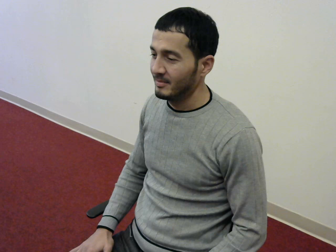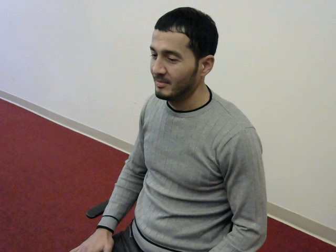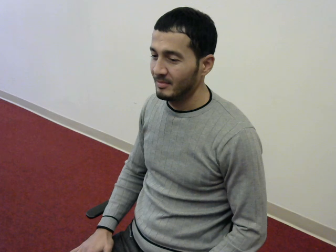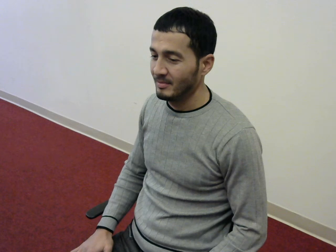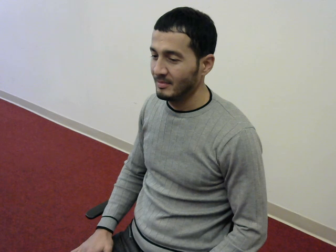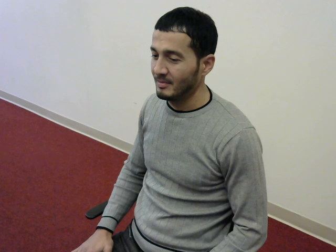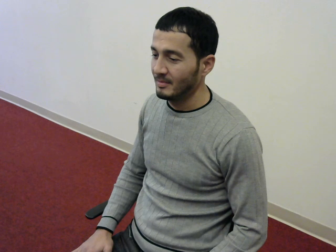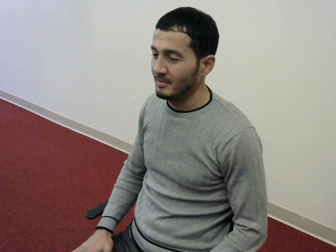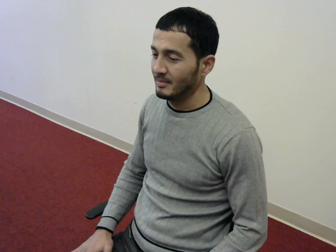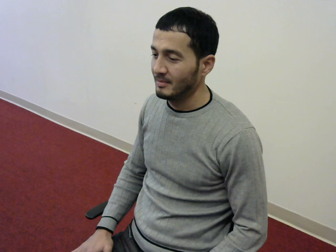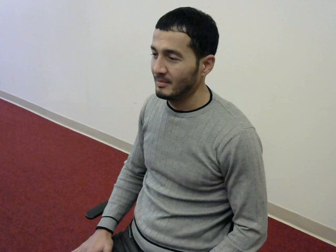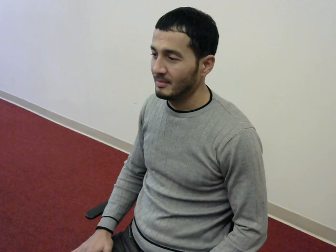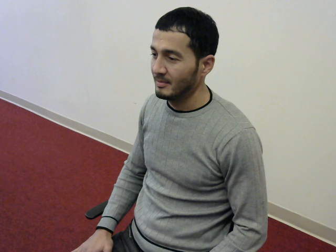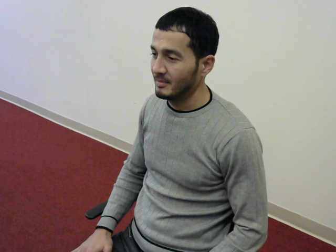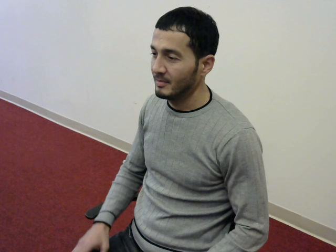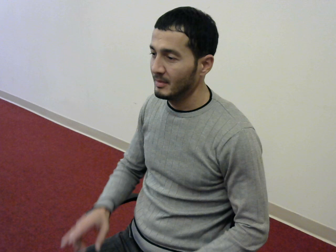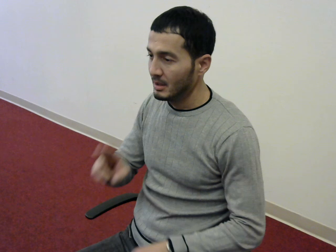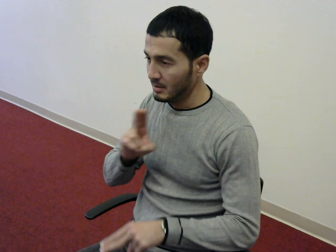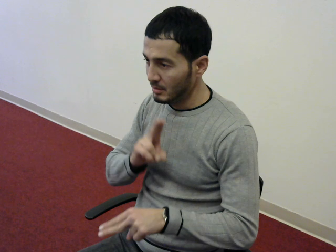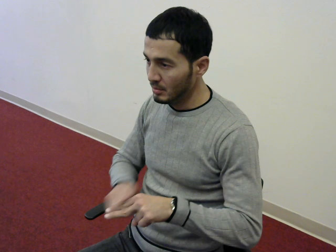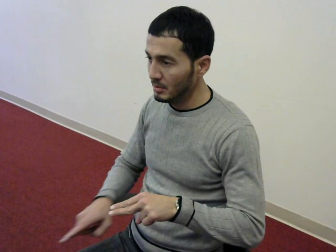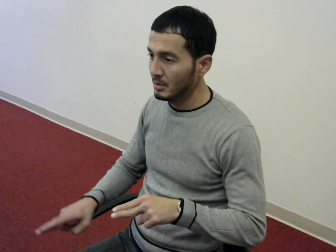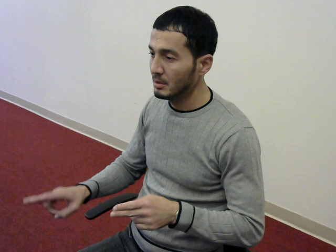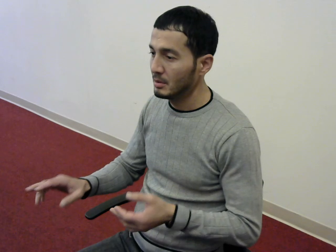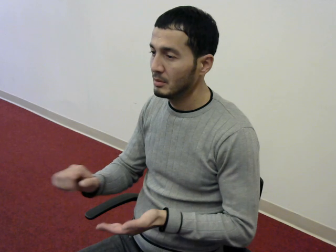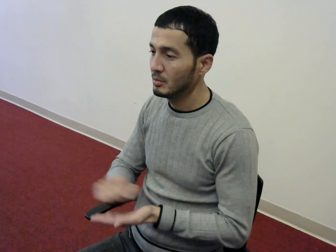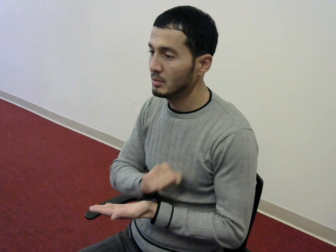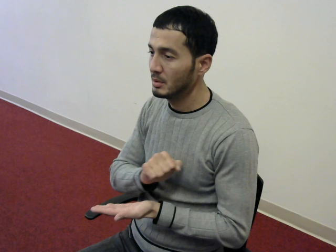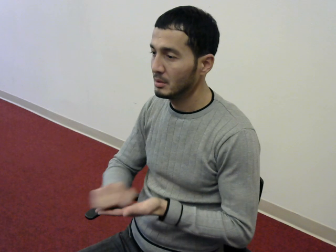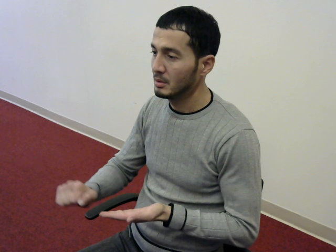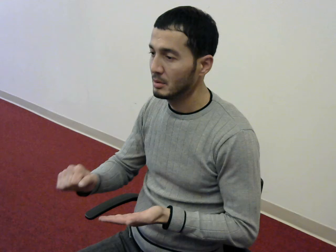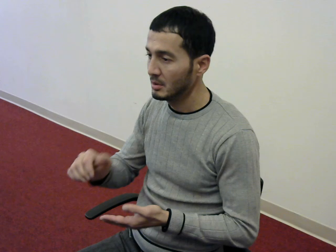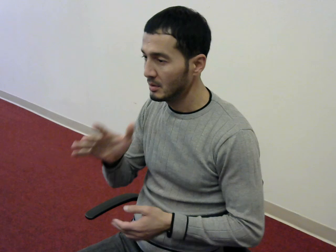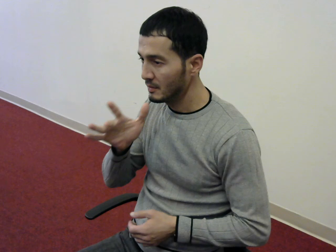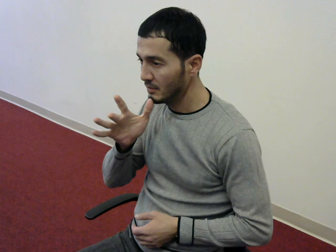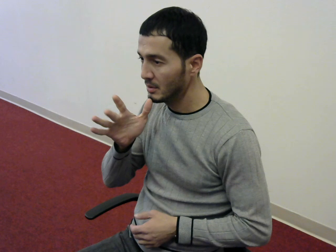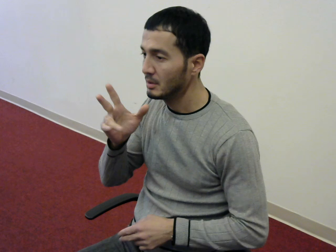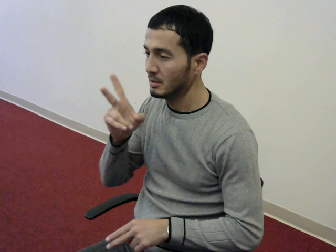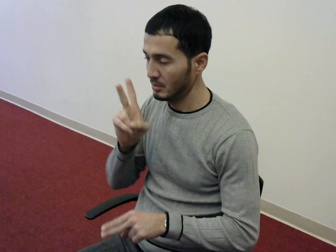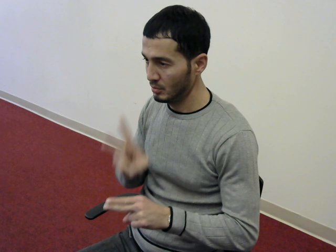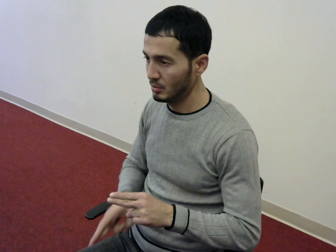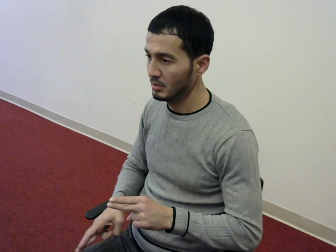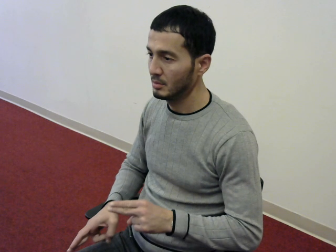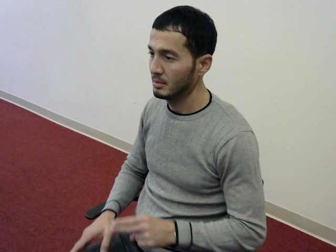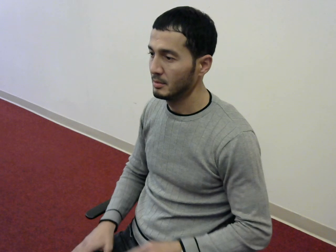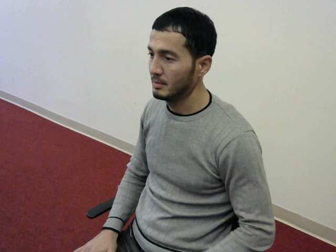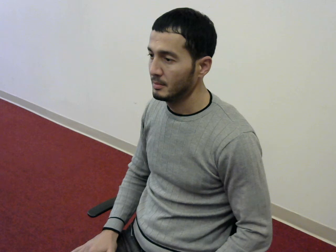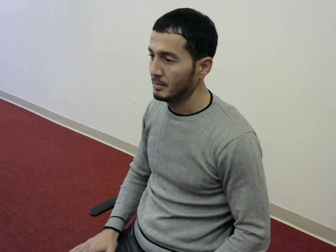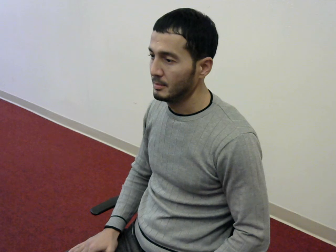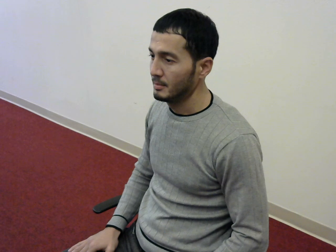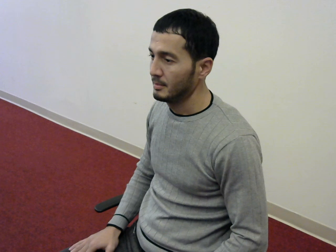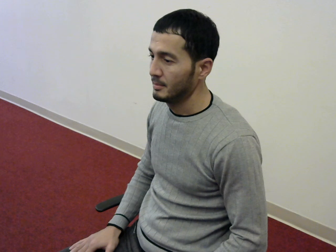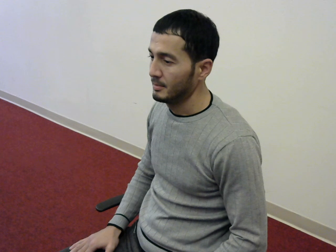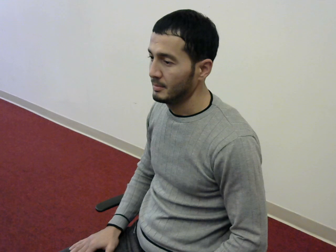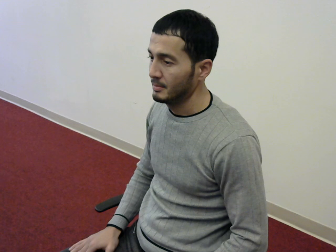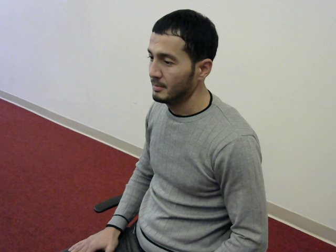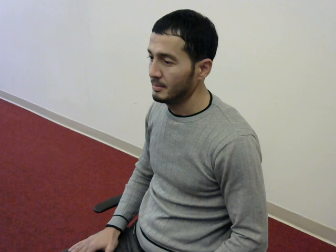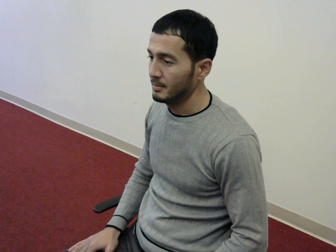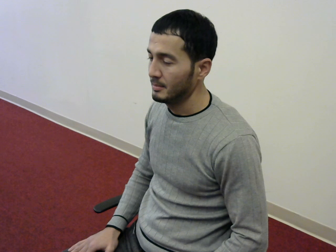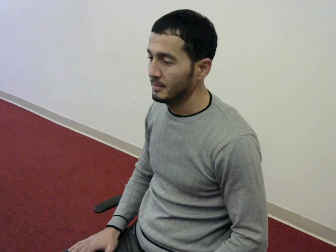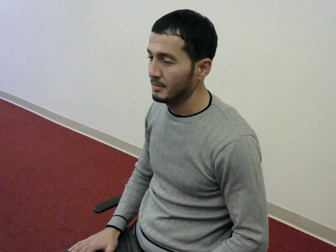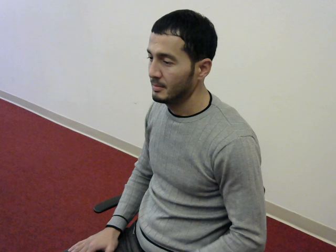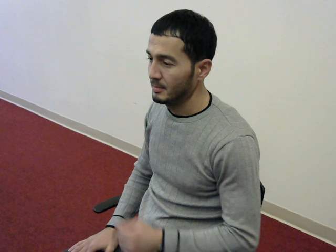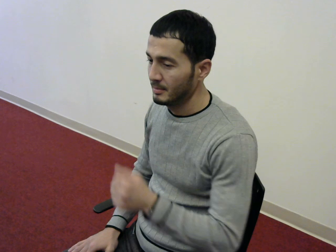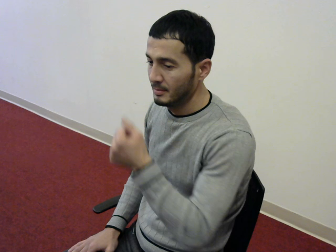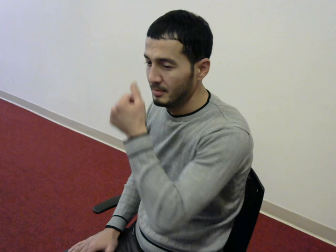İtmiş sənədin vaxtı bitib